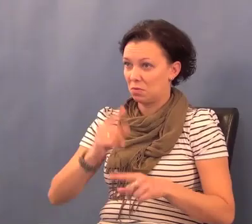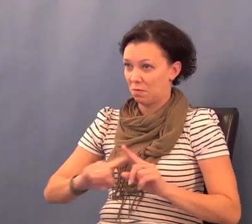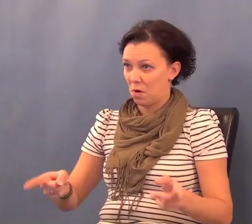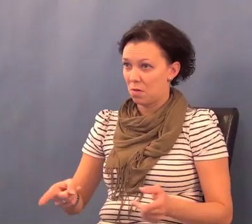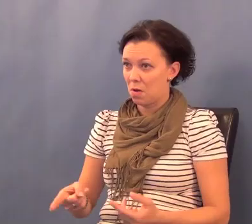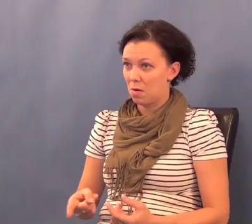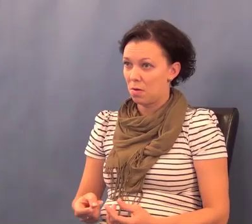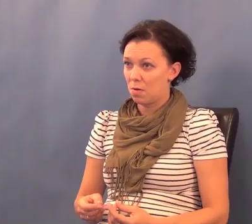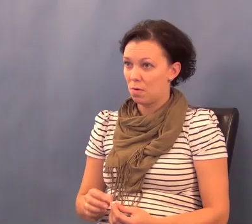Nie wolno?